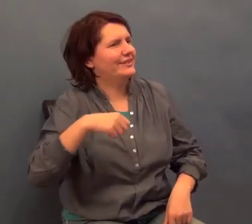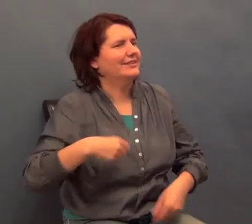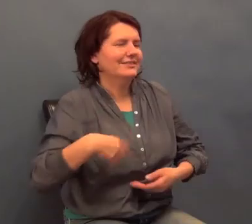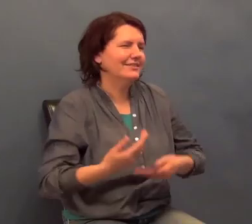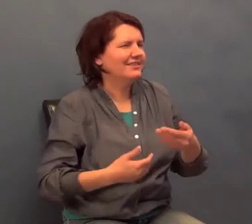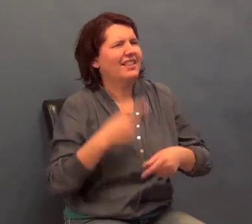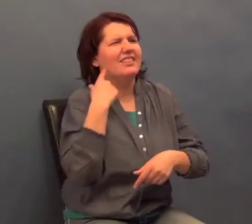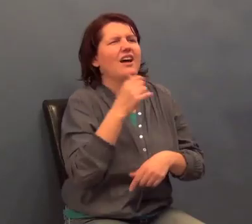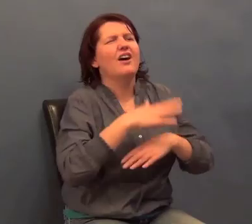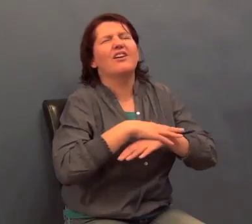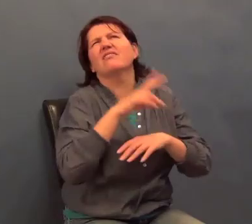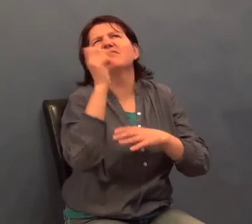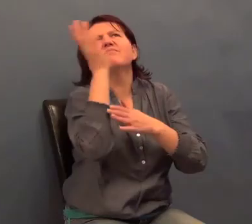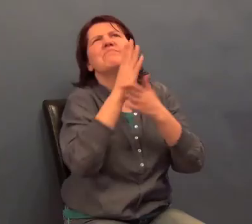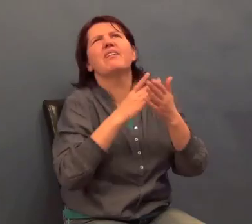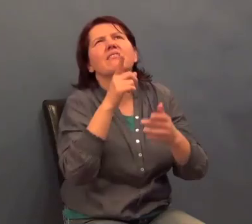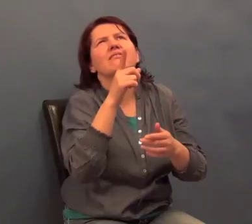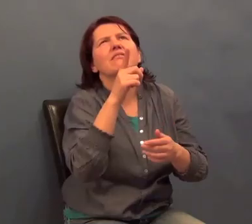Idzie i zauważa, że okno jest rozbite.